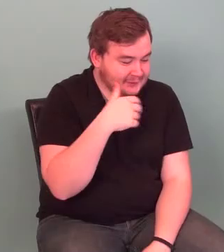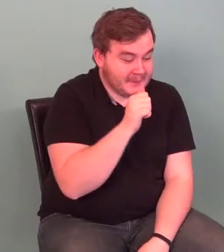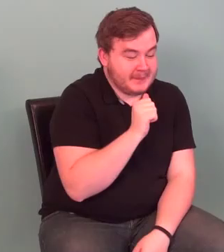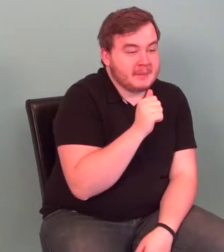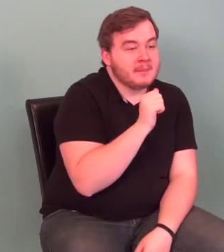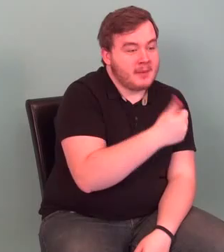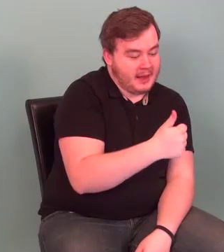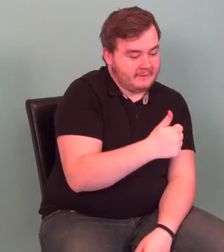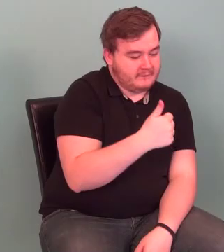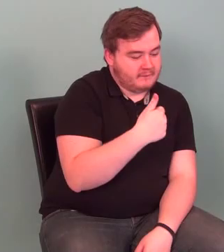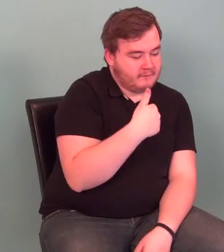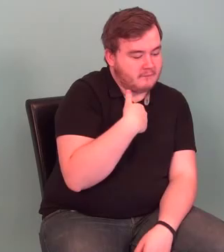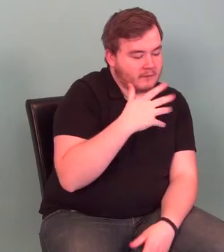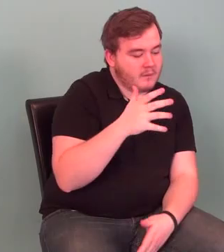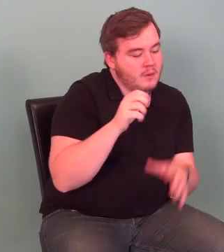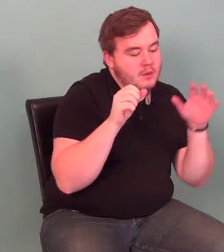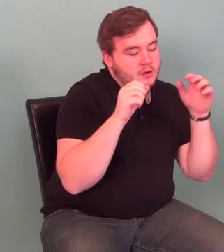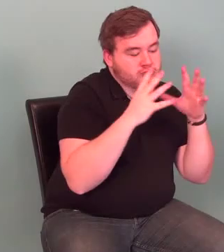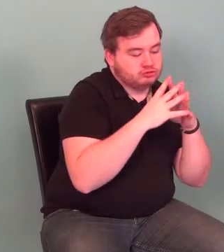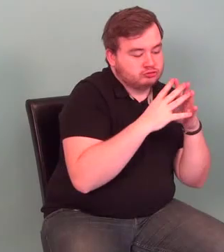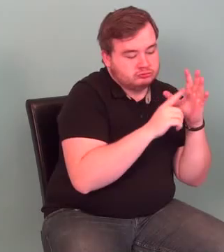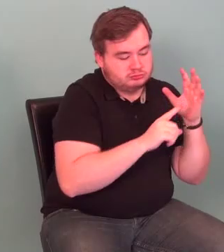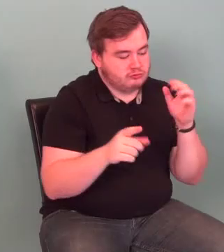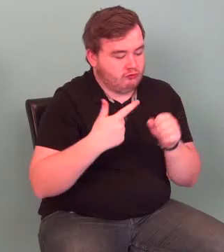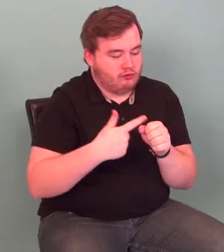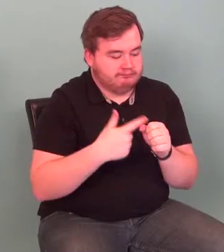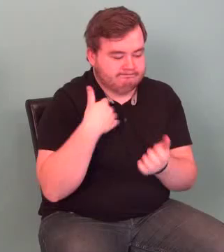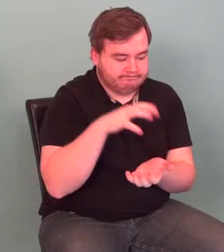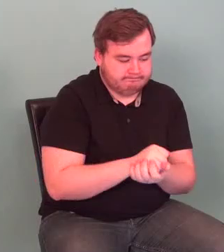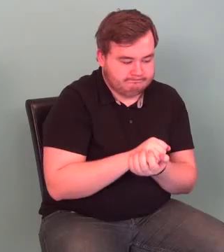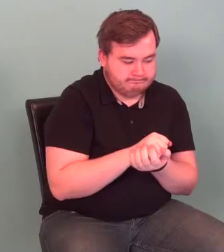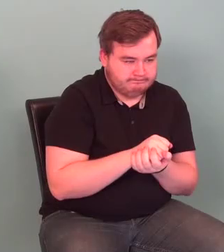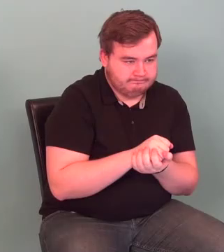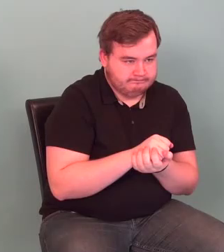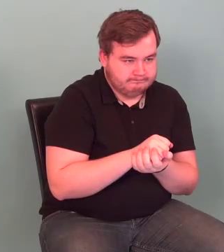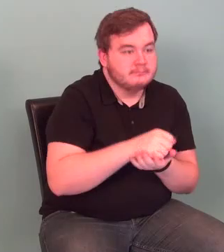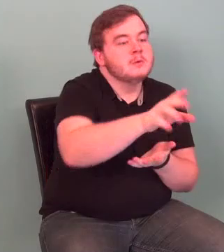Pierwszego jestem zajęty od około dziesiątej do dwudziestej.